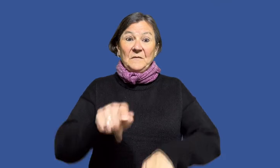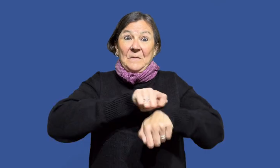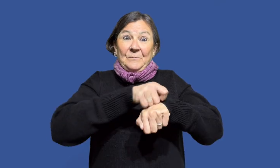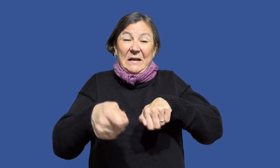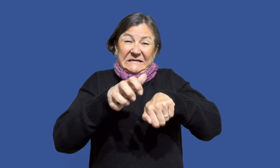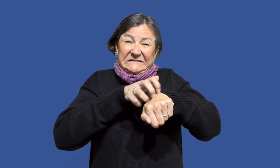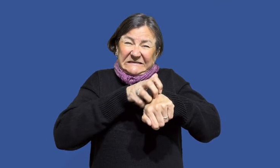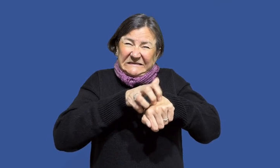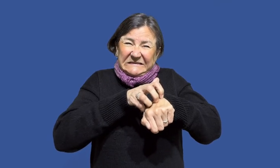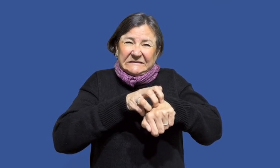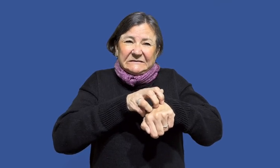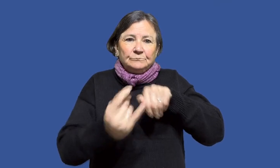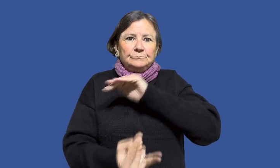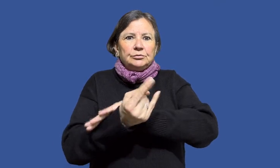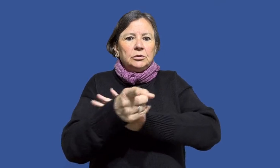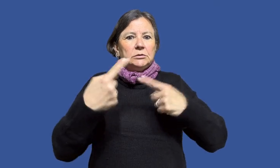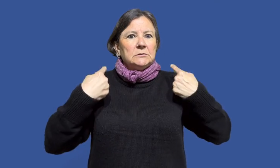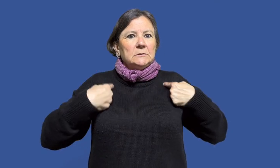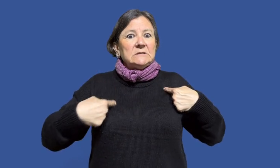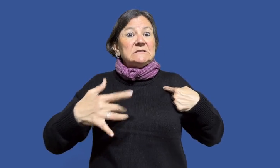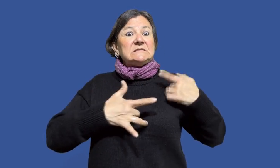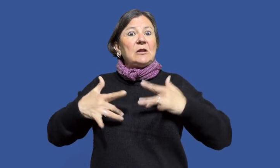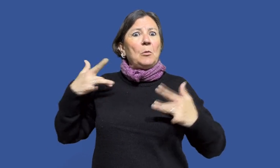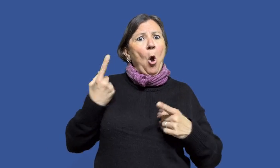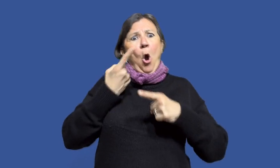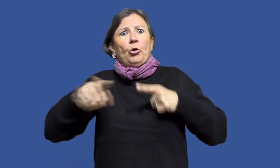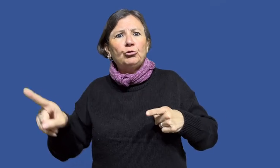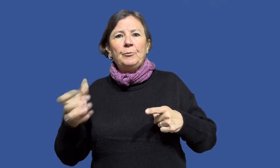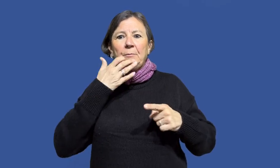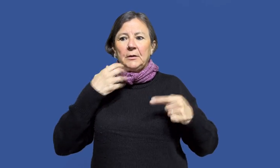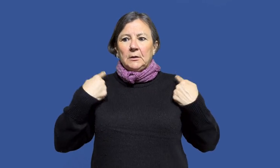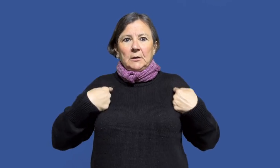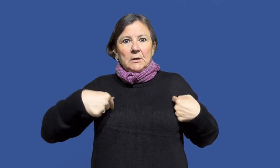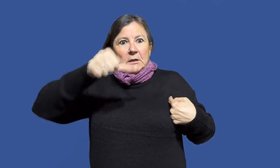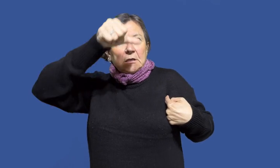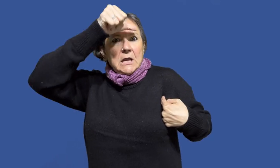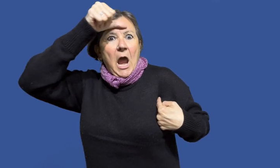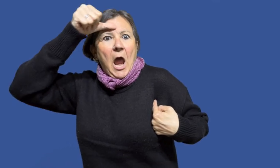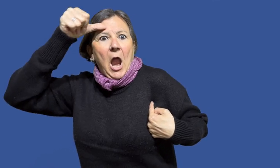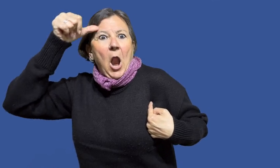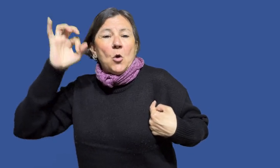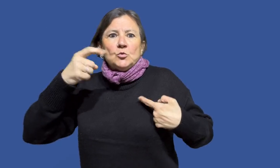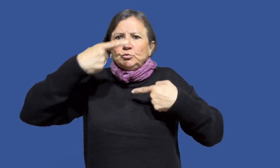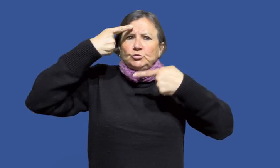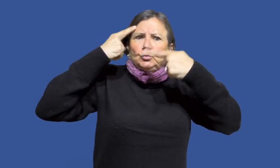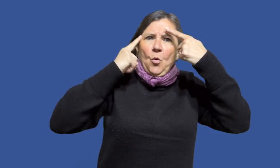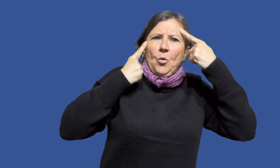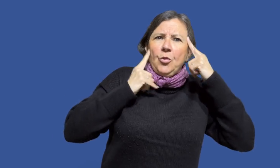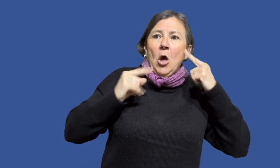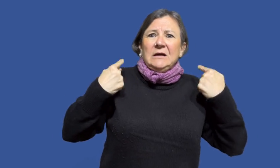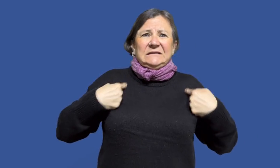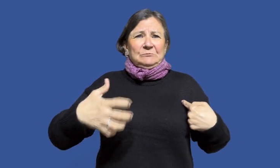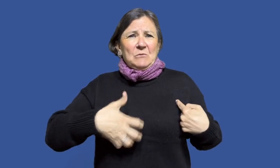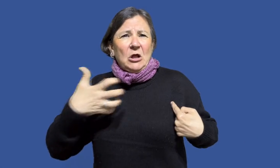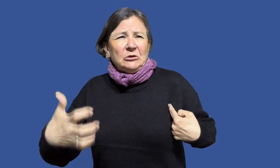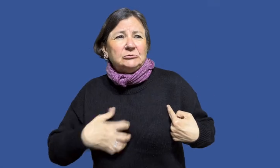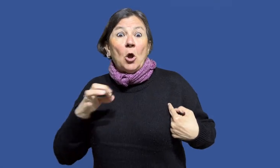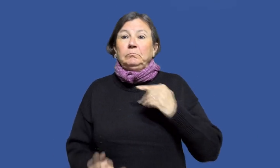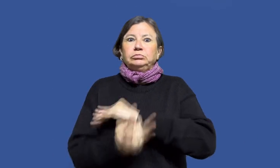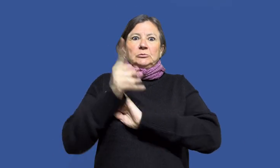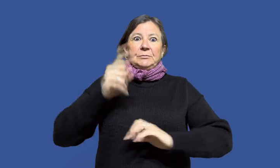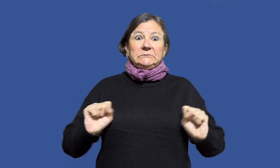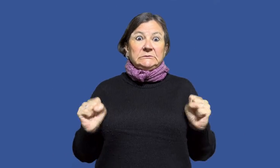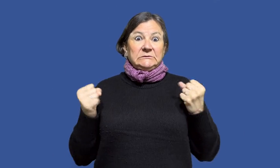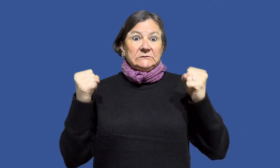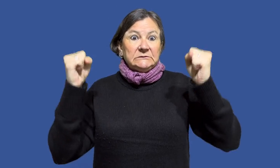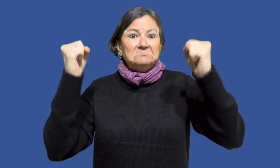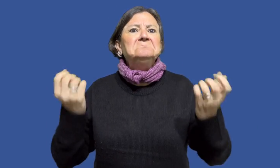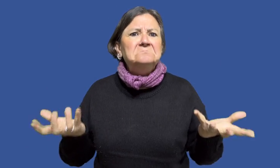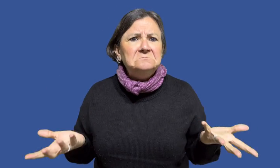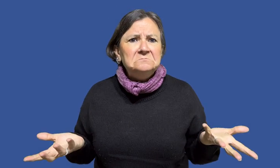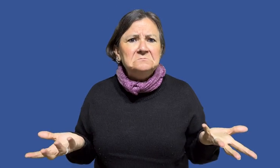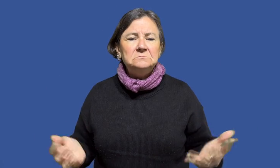Quan et grates la pell, apareixen altres símptomes com calor, suors, molèsties o estrès?